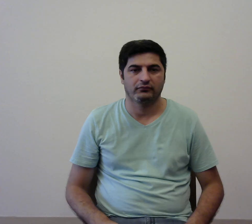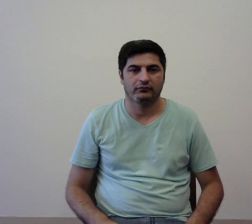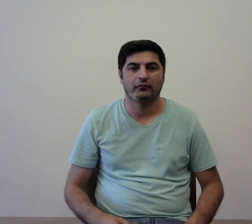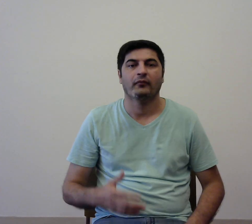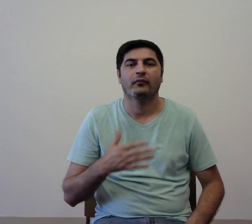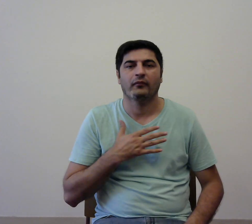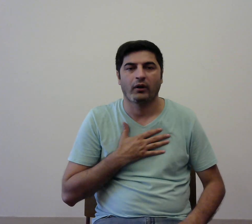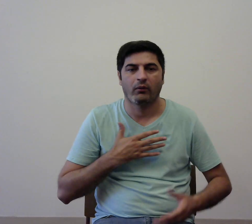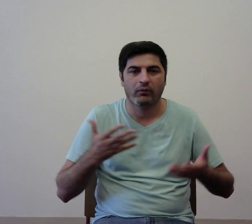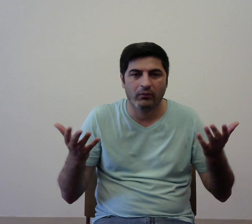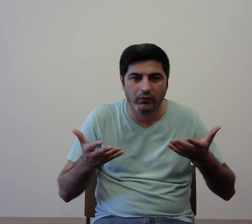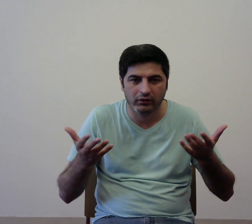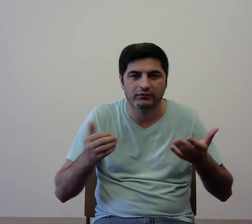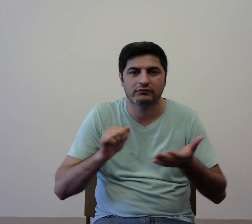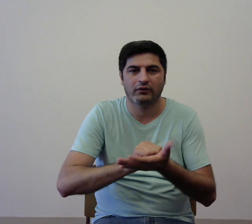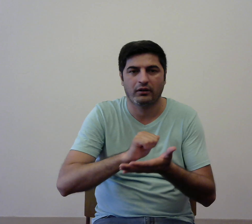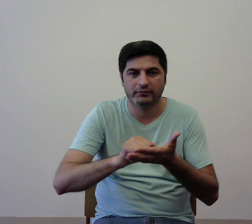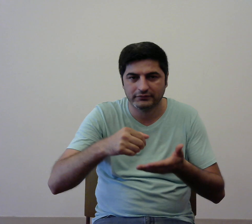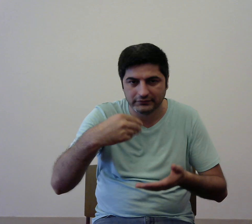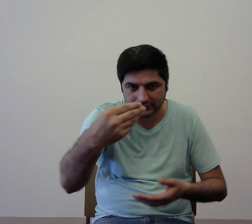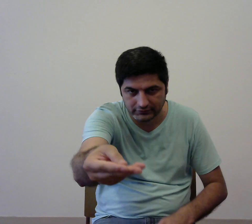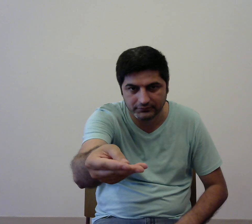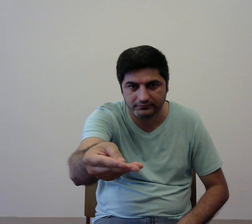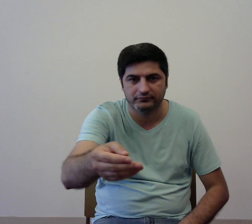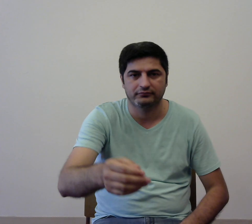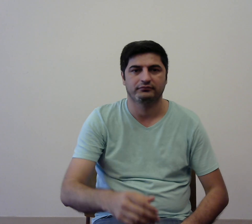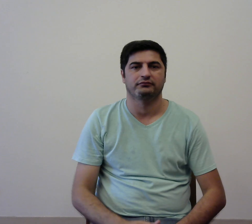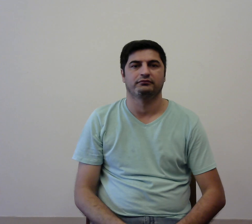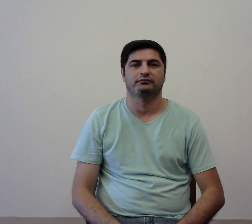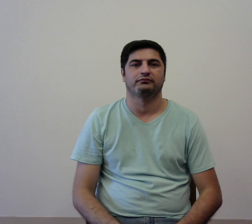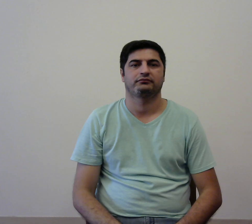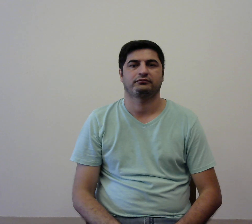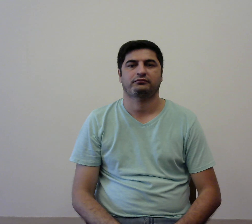Mən hansı sənədləri verməliyəm?